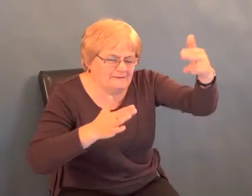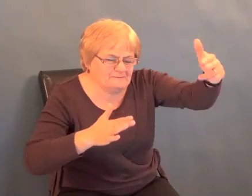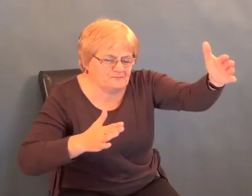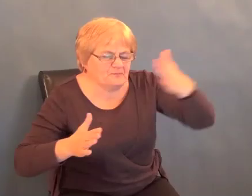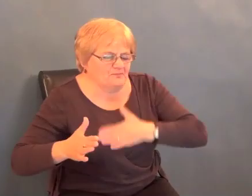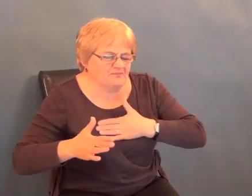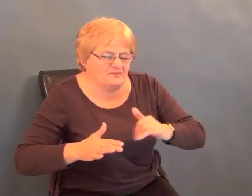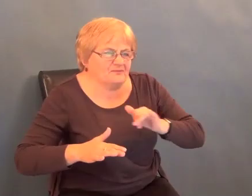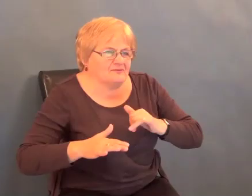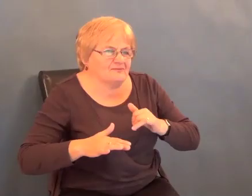W sobotę na wszelki wypadek.